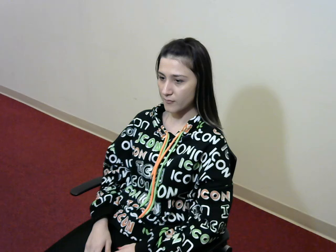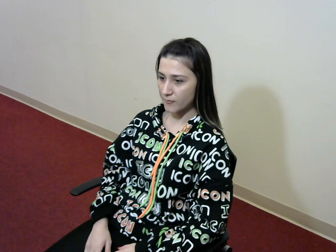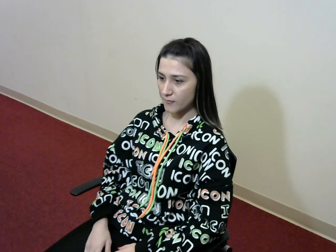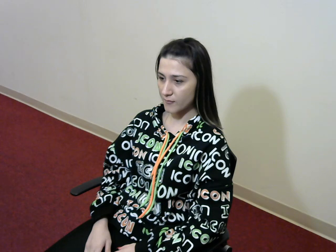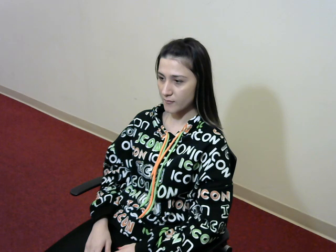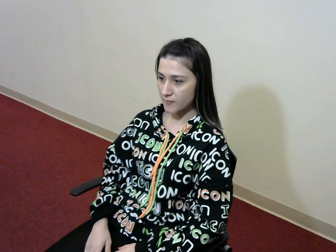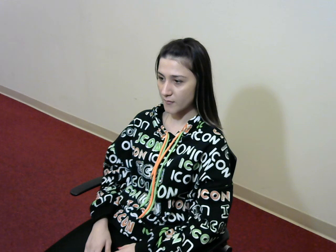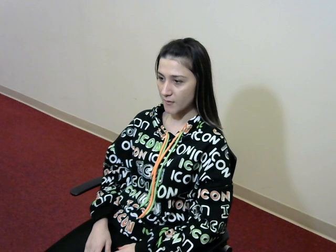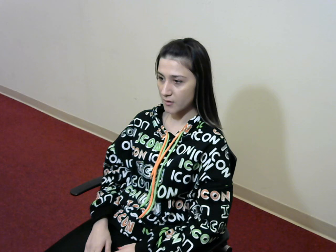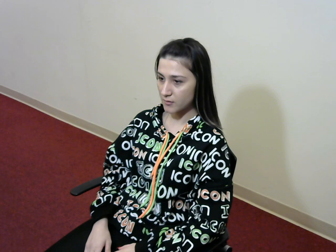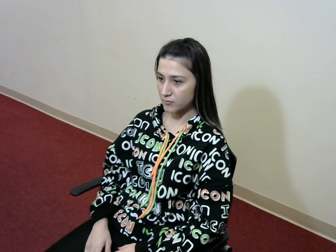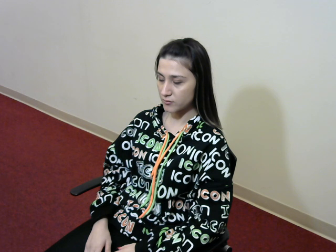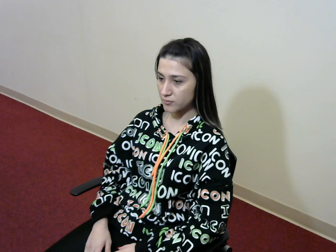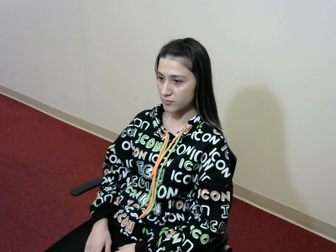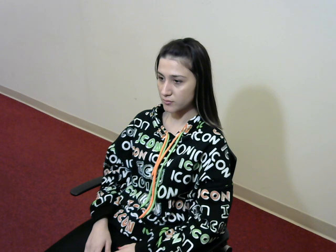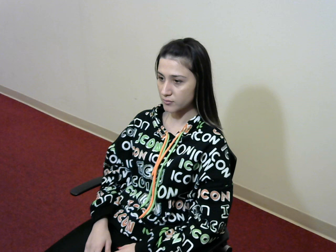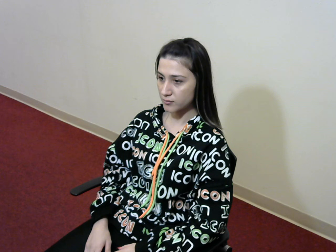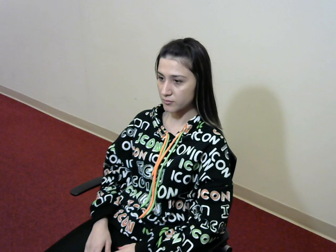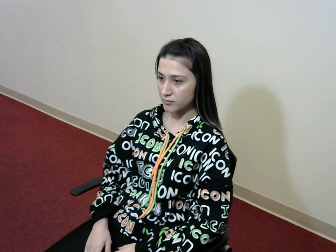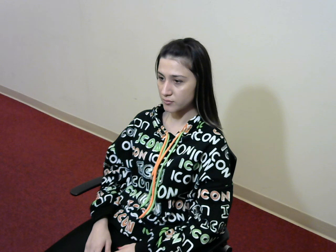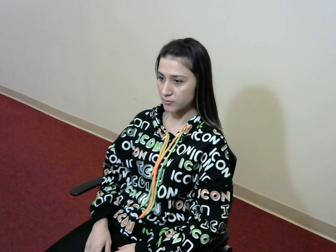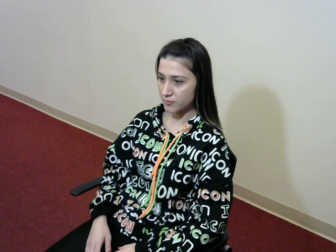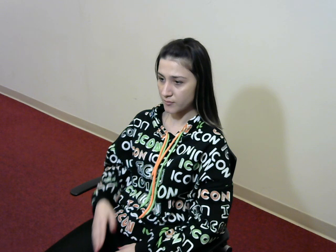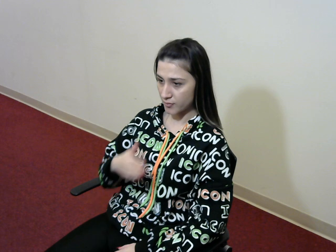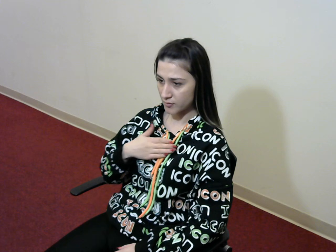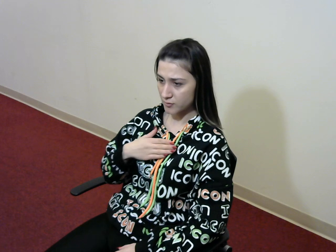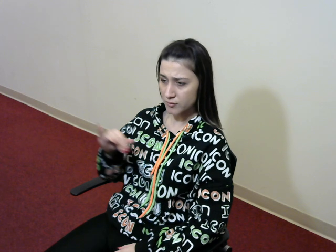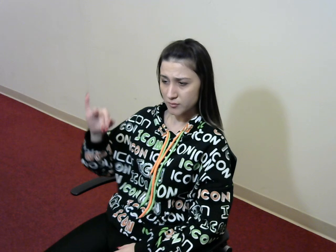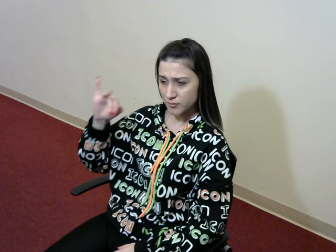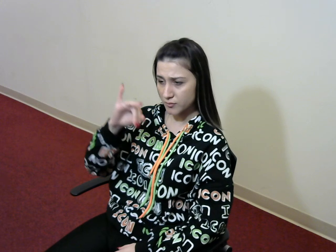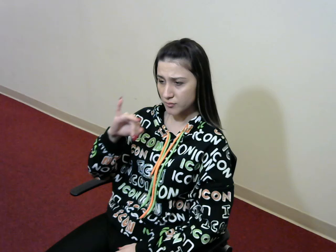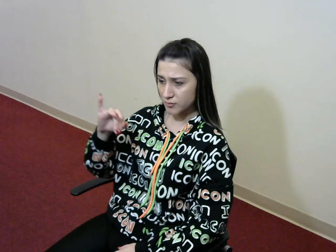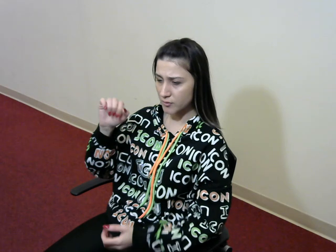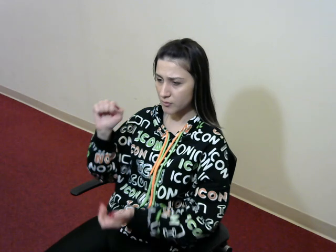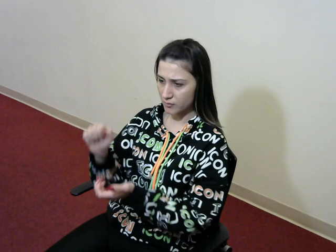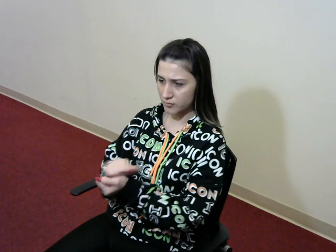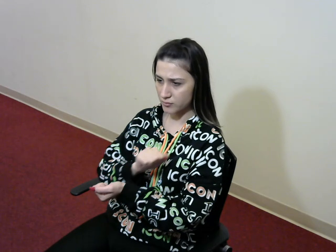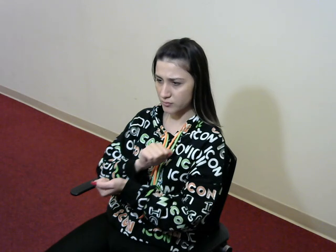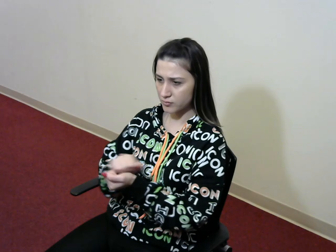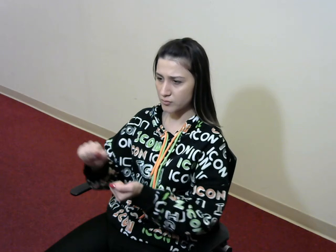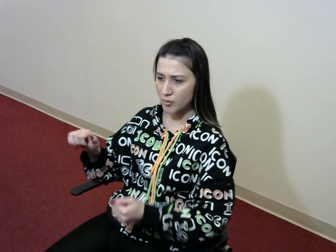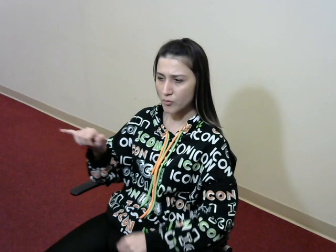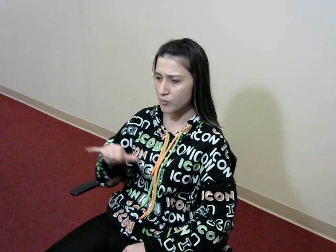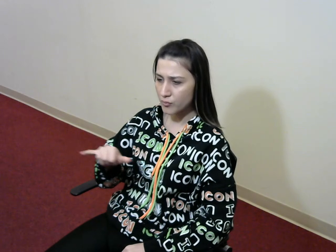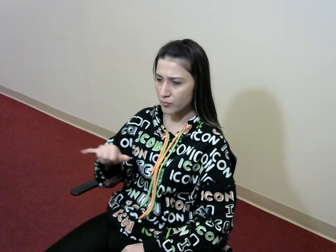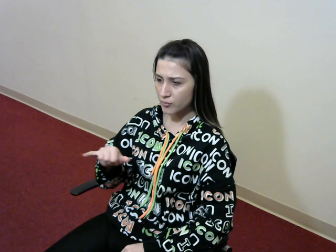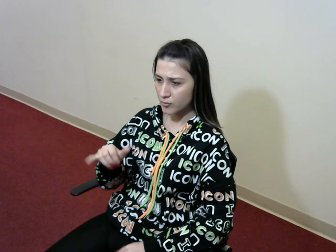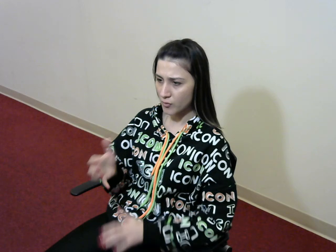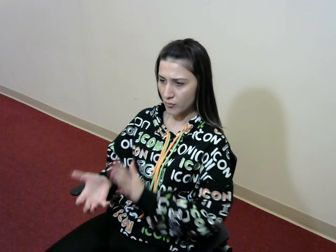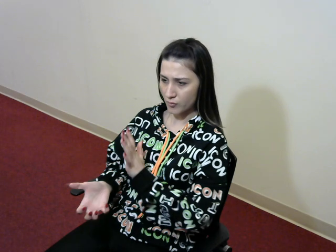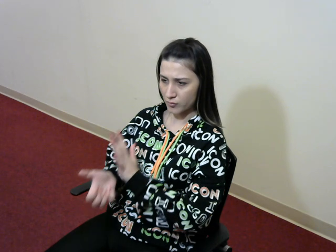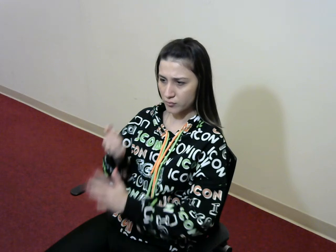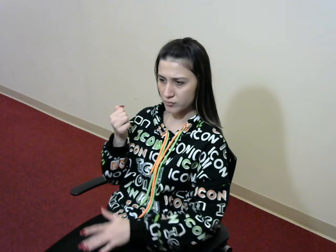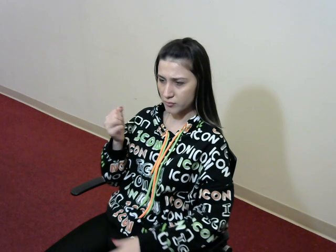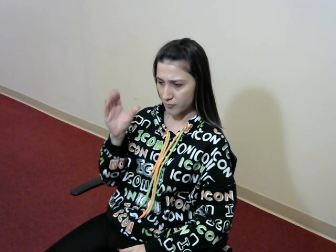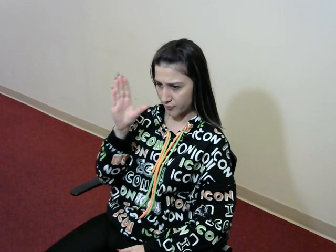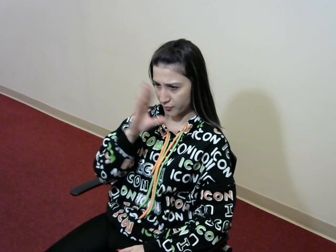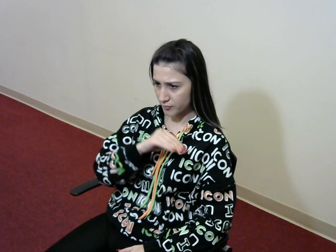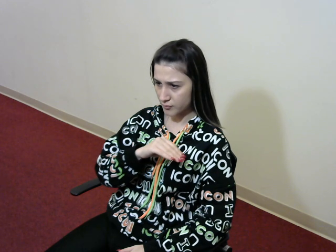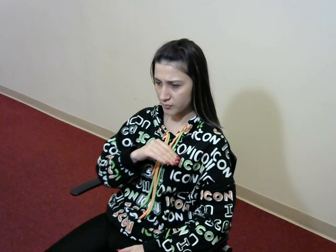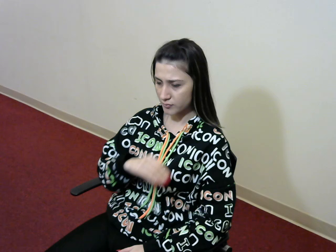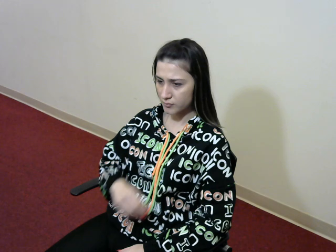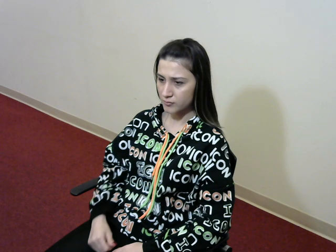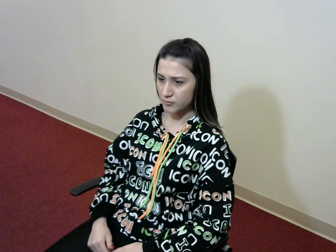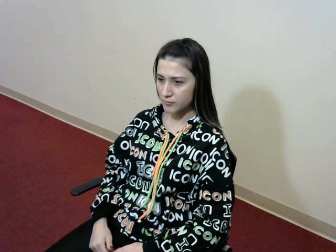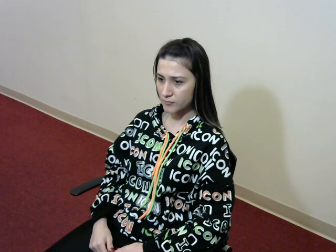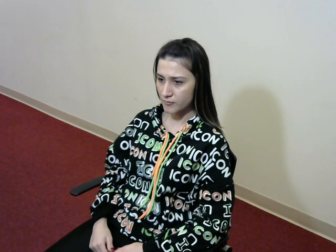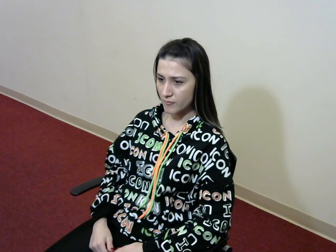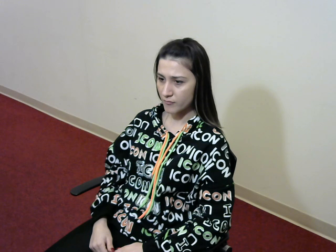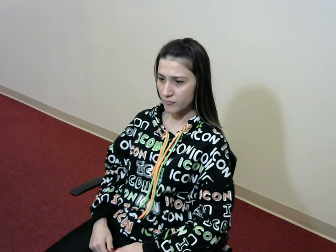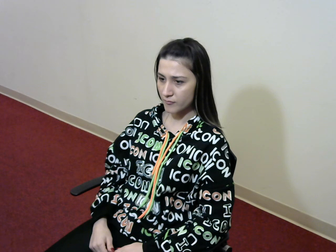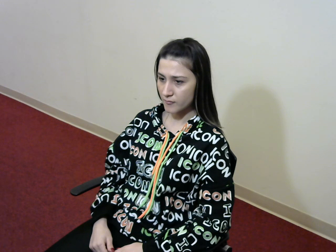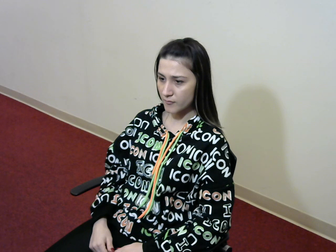Mən tarix sənədləri hardan götürə bilərəm?